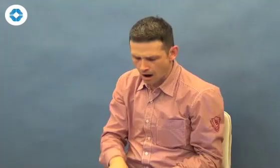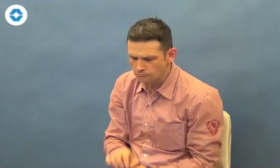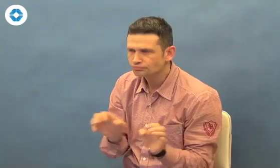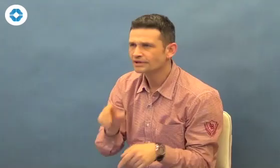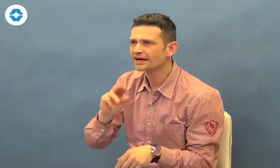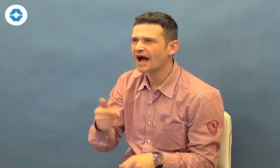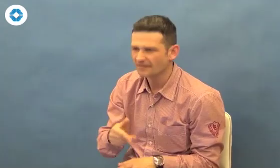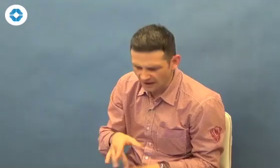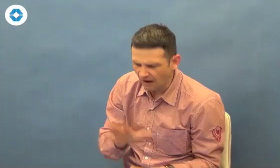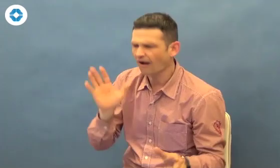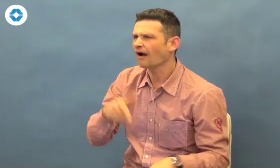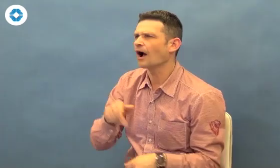Z ziemi wyszedł kret, chłopiec machnął na niego ręką.